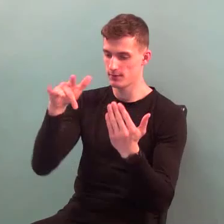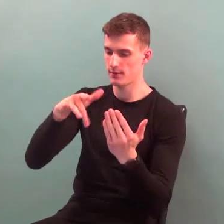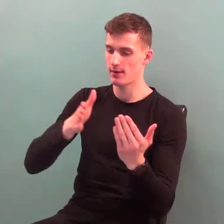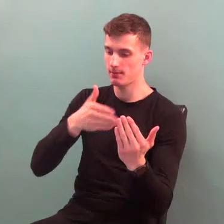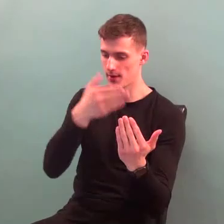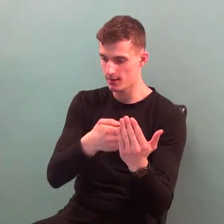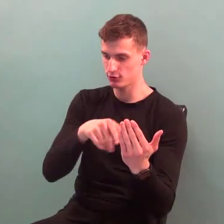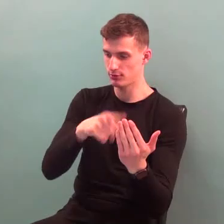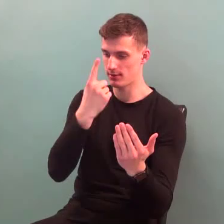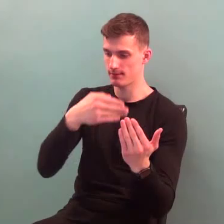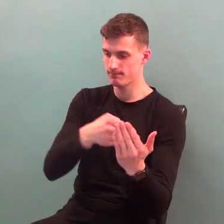W środku pływa jedna ryba.